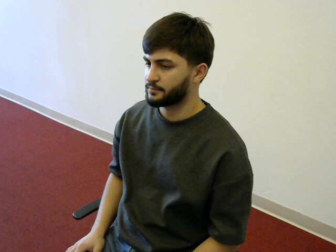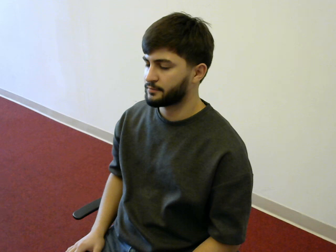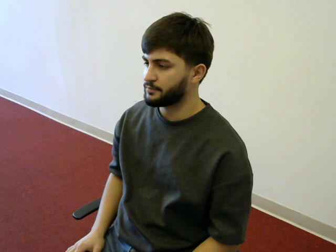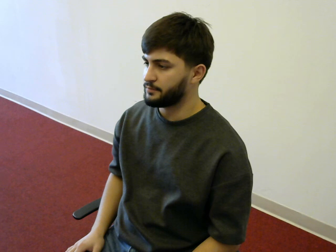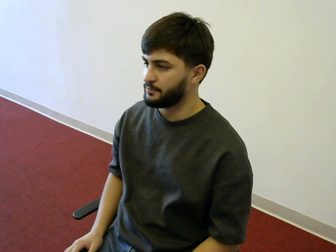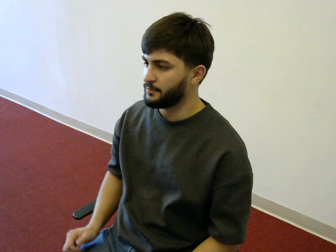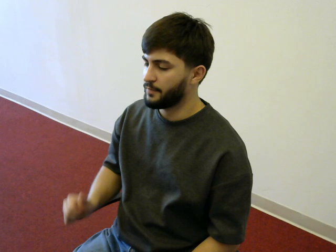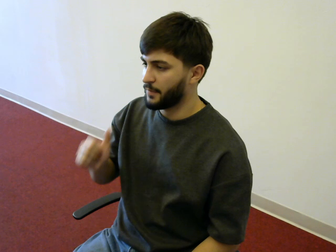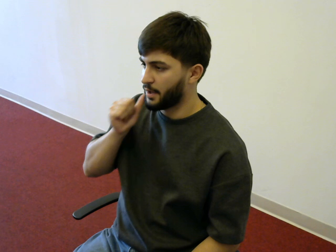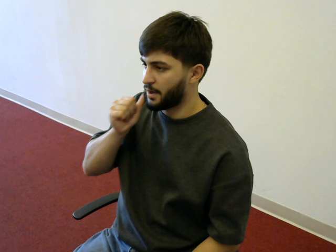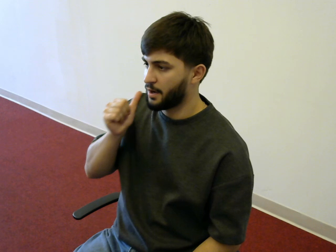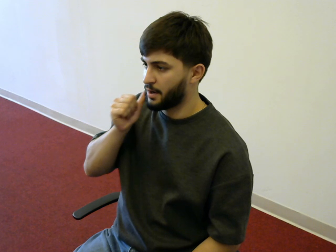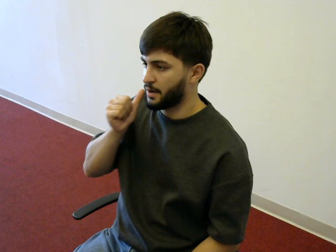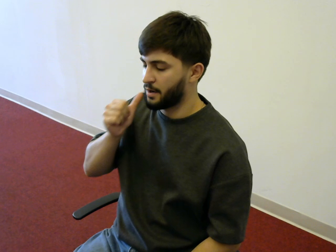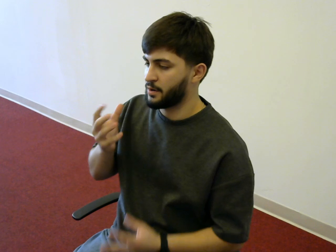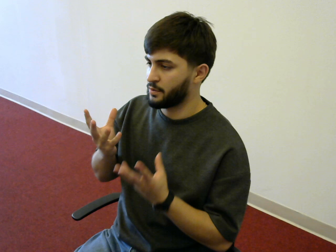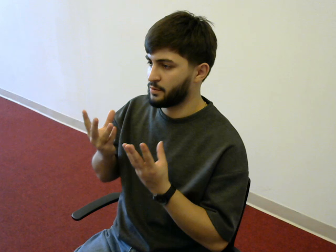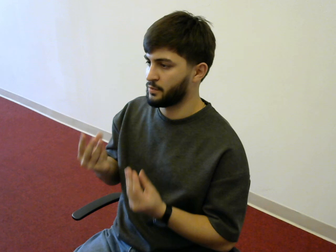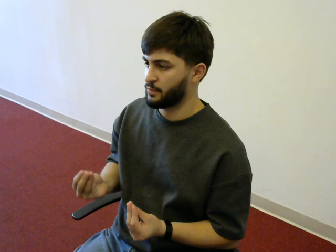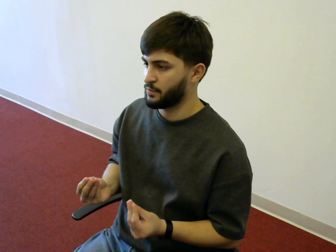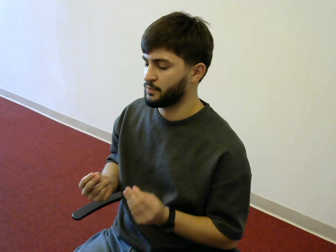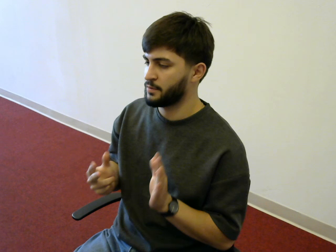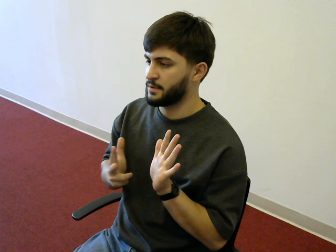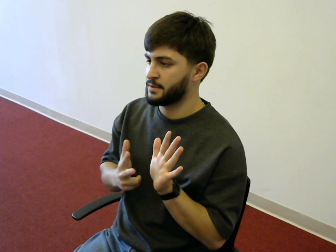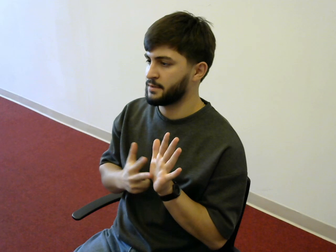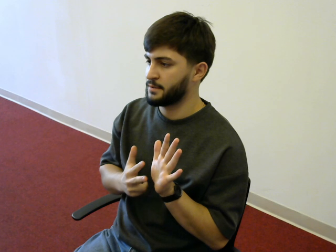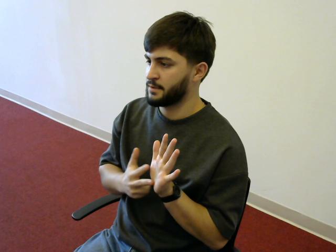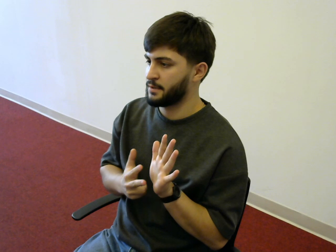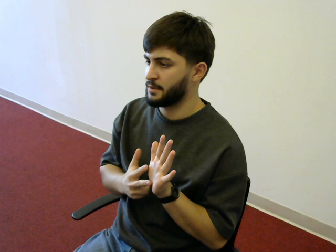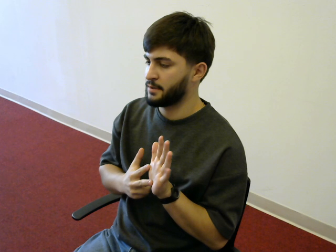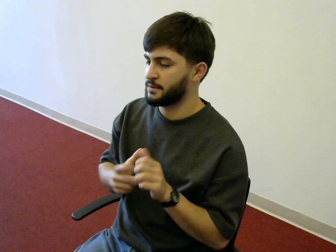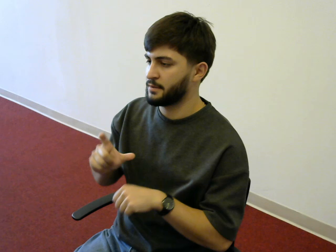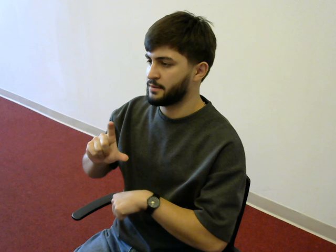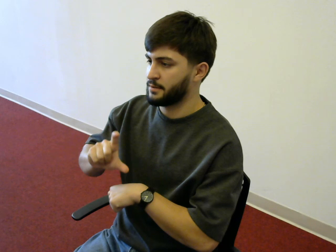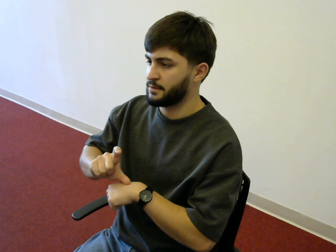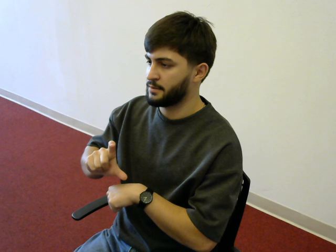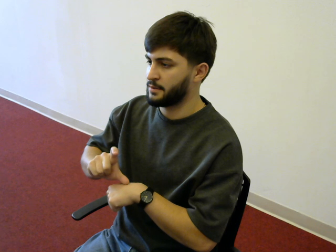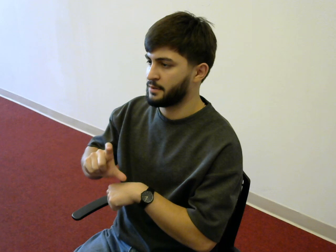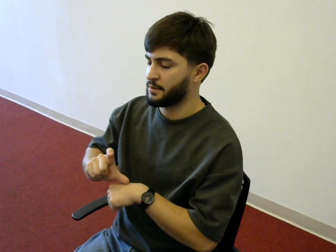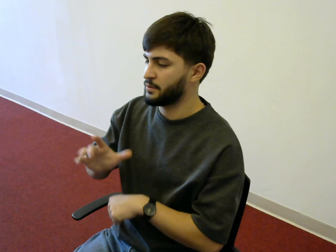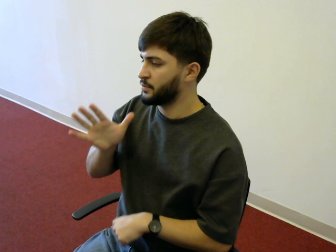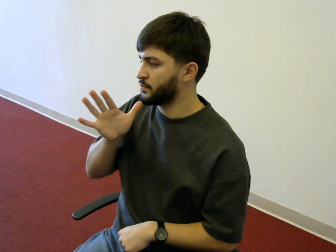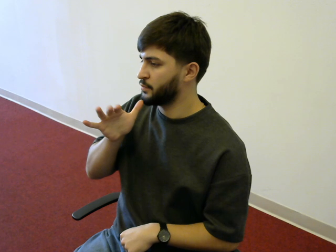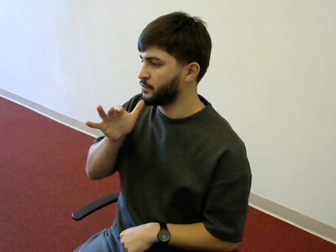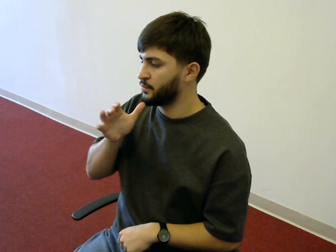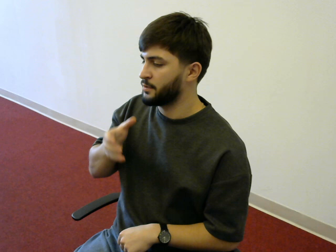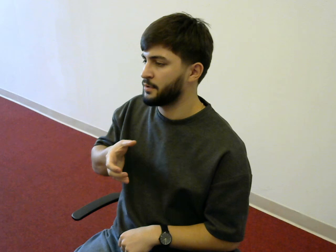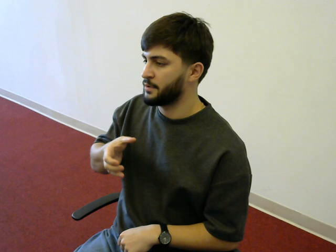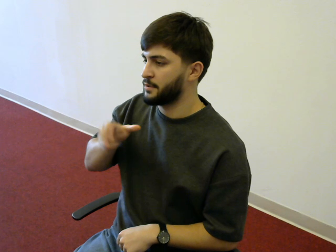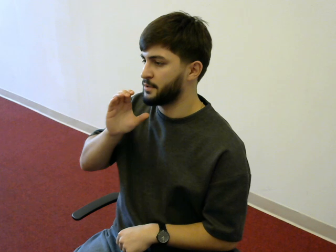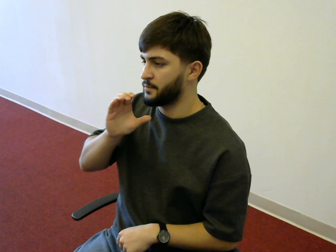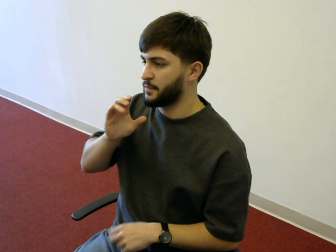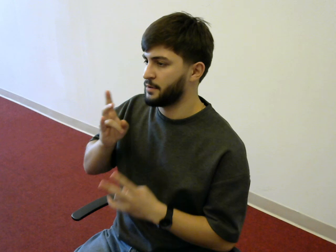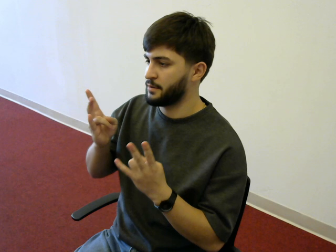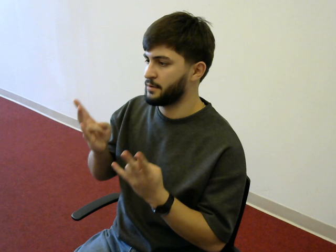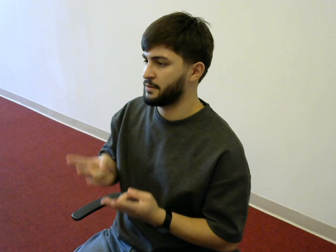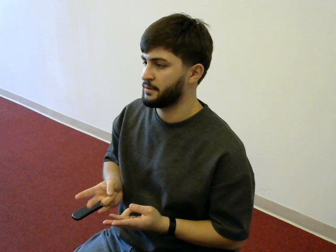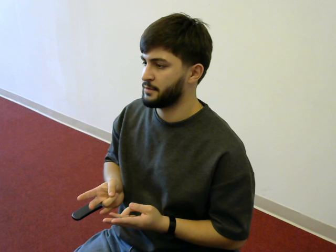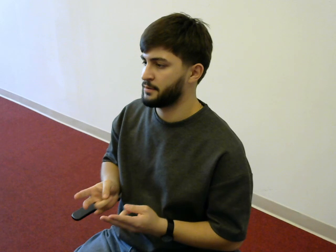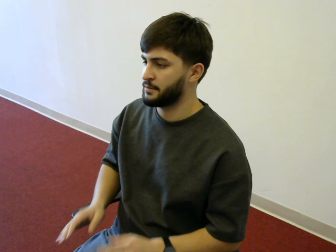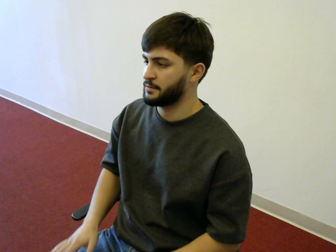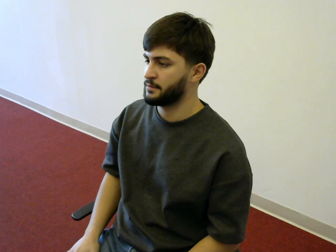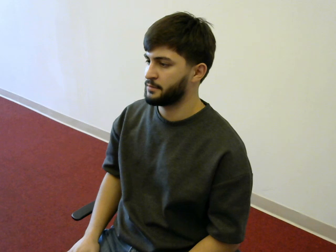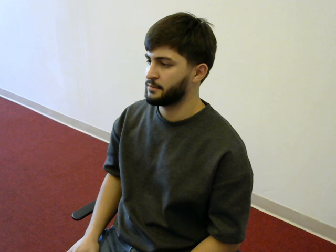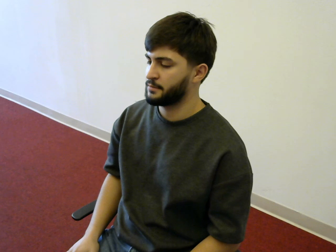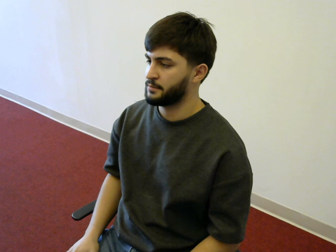Hər gün 8 stəkan su içmək lazımdır